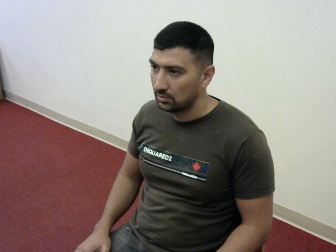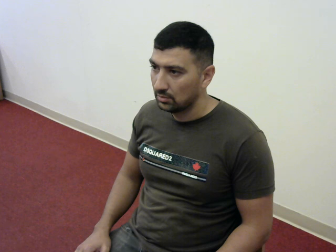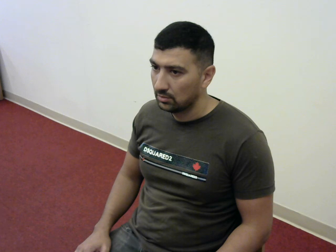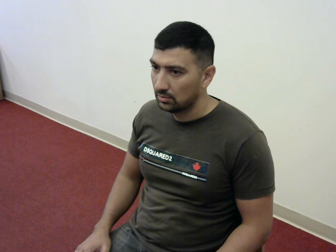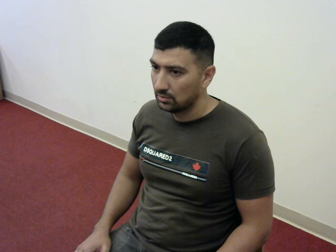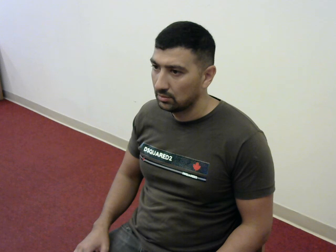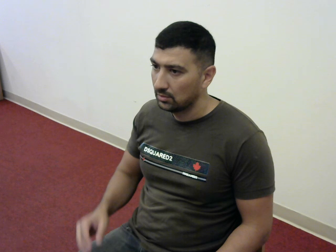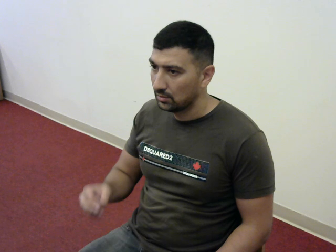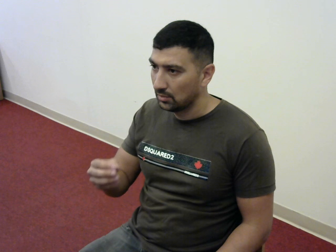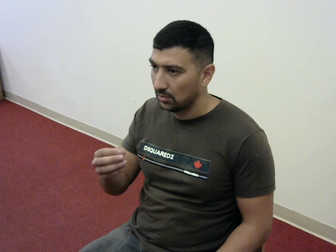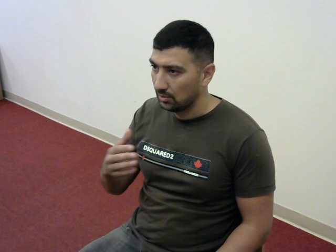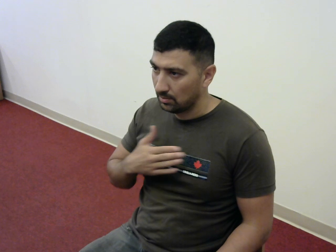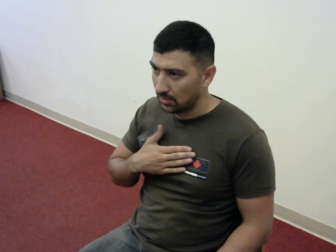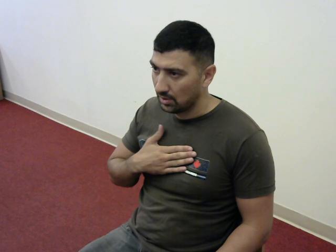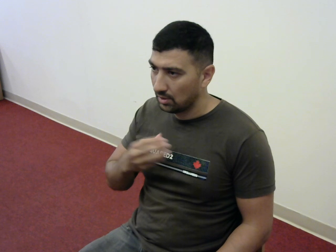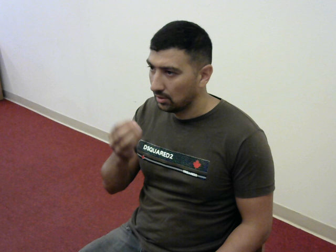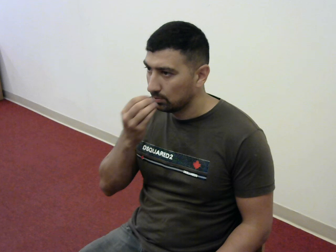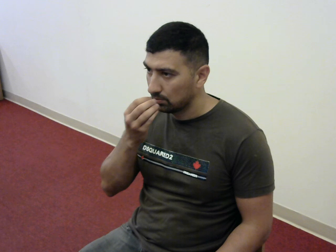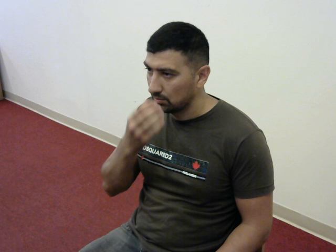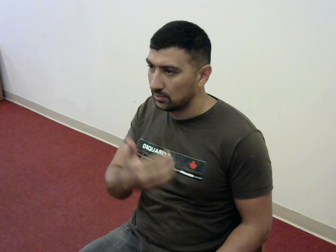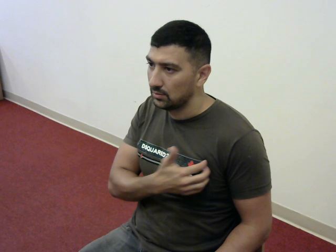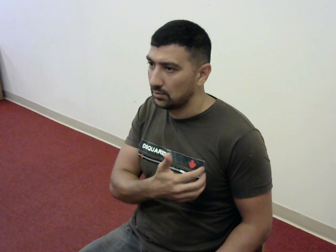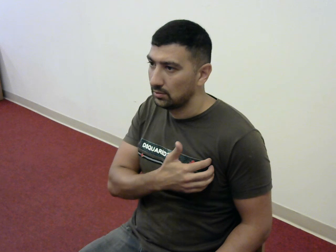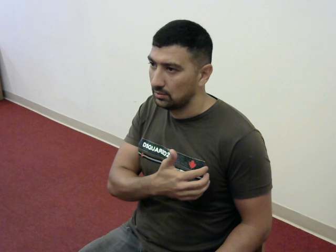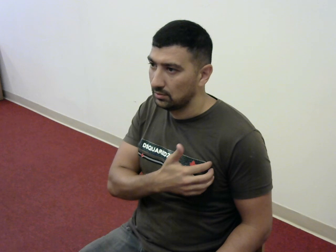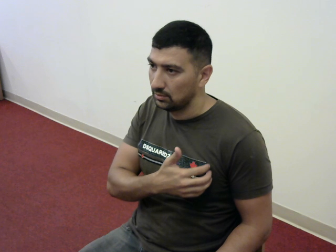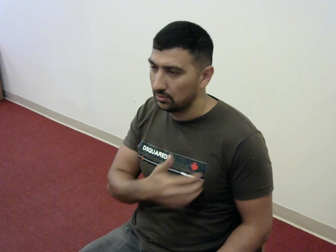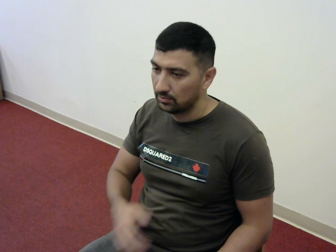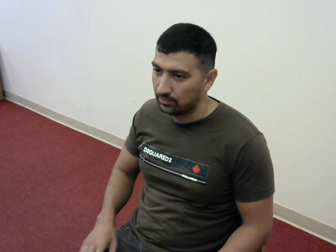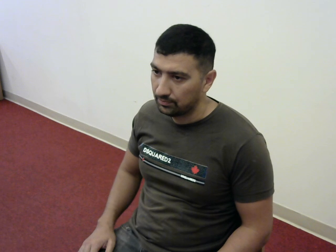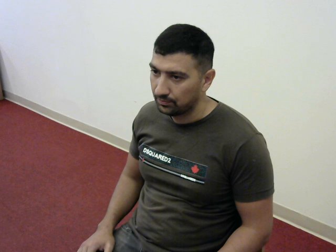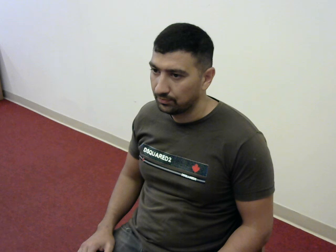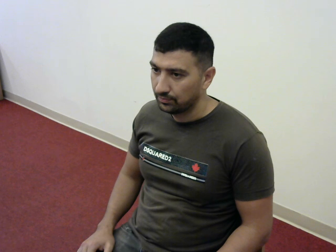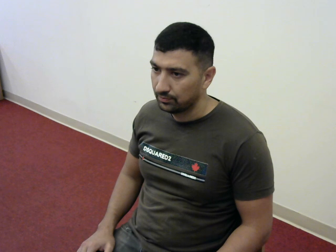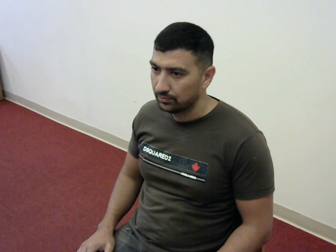Mən yemək istəyirəm